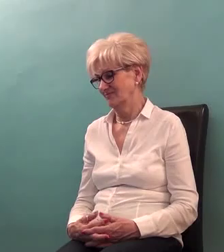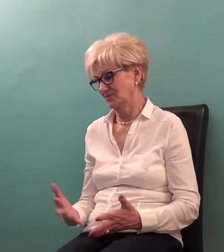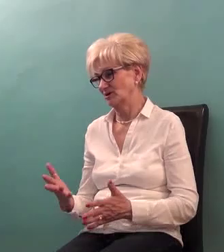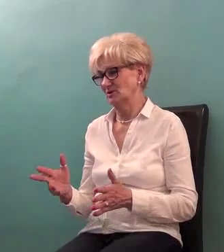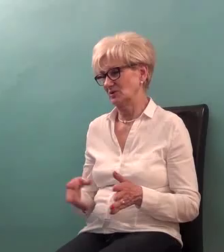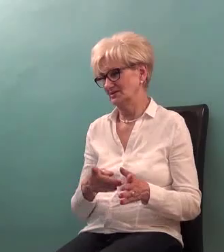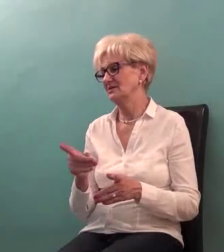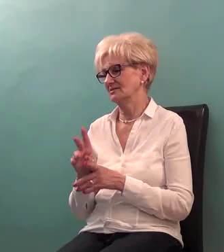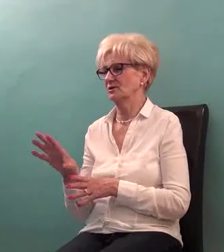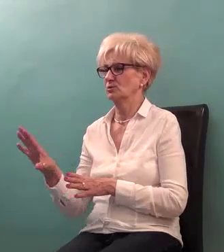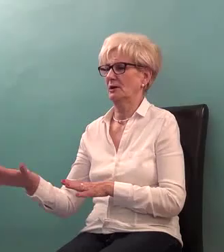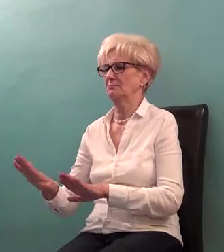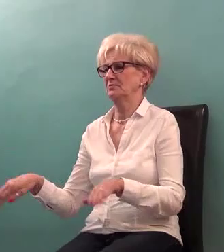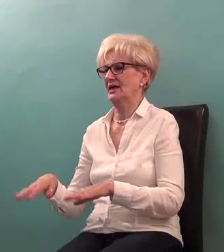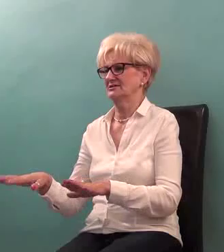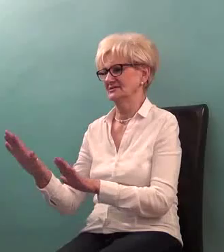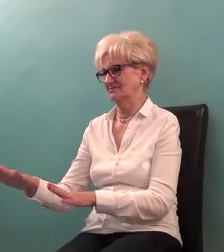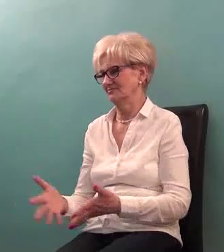Może na ulicy nie, ale tam gdzie są baseny to można.